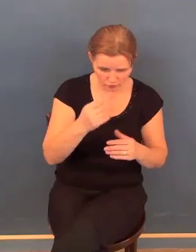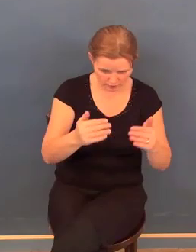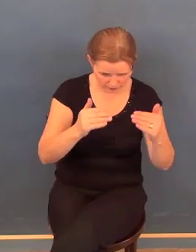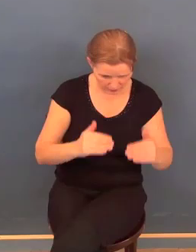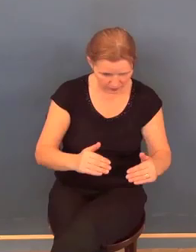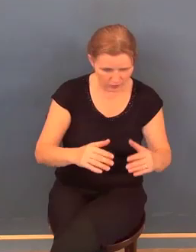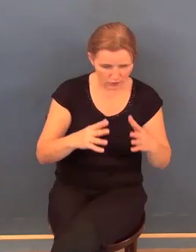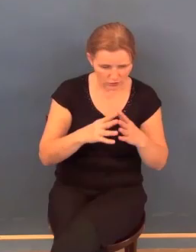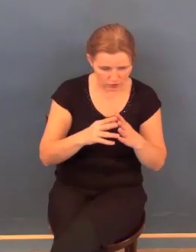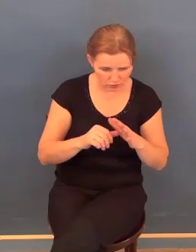Drugi, następny...